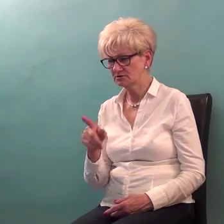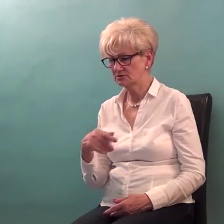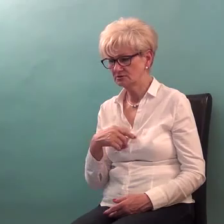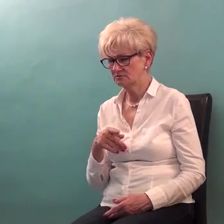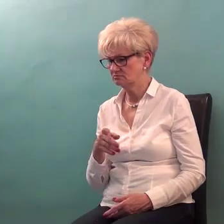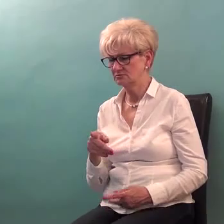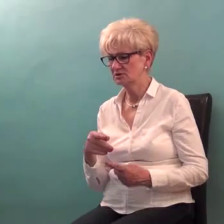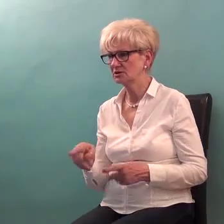Mnie to nie pasuje.